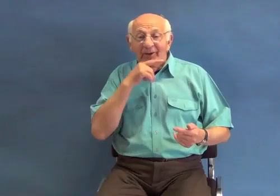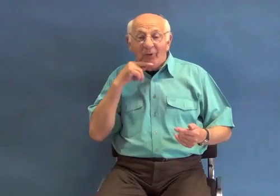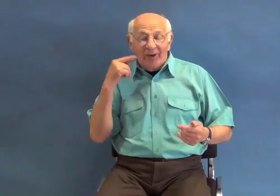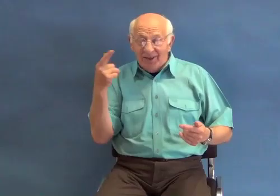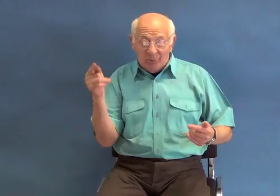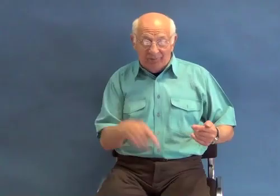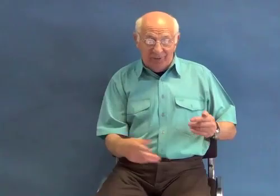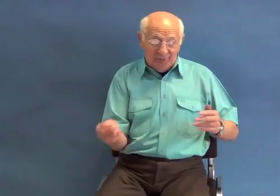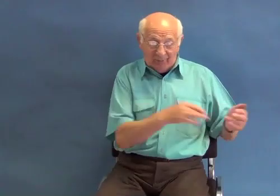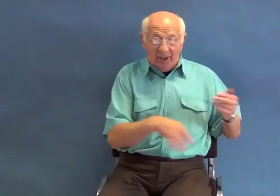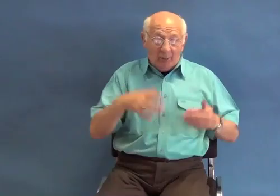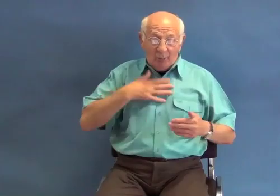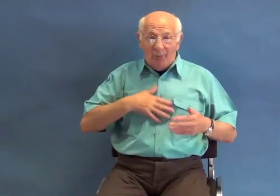Czerwone to znaczy, że nie powinno się przenosić.